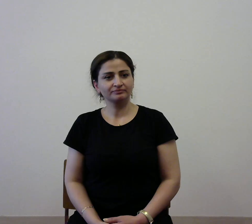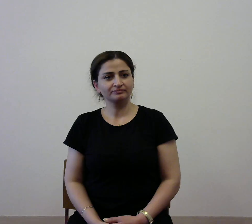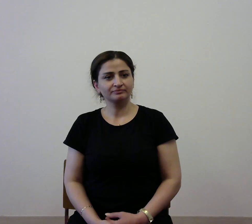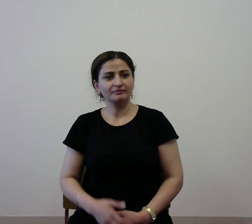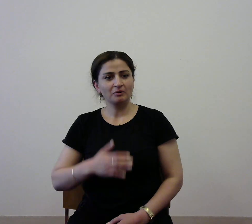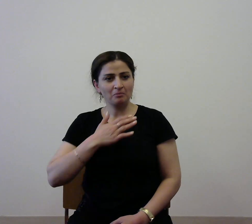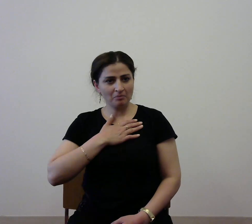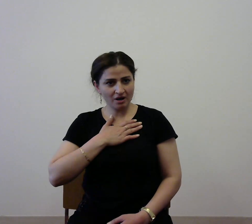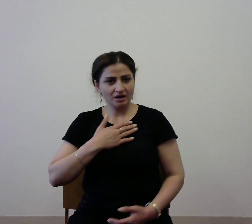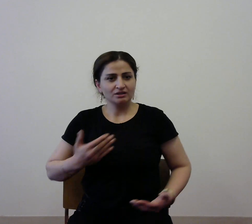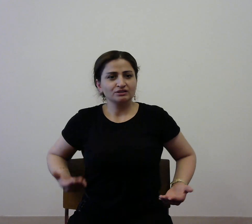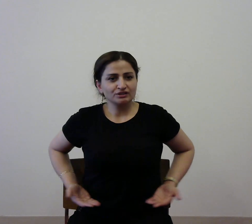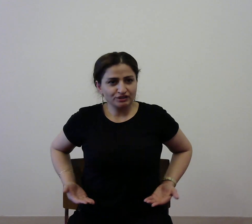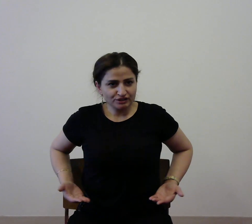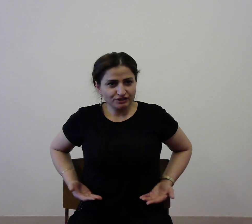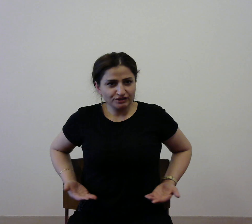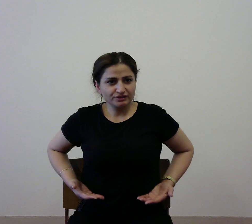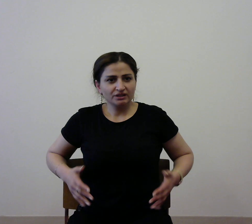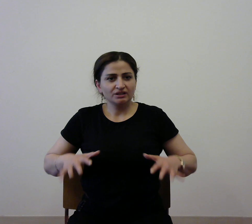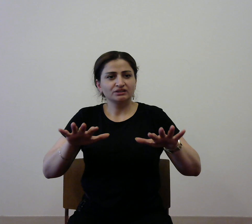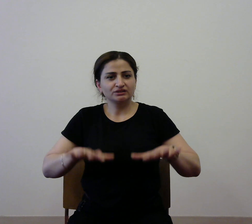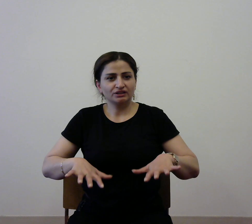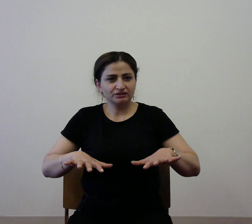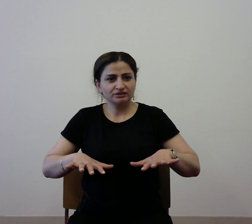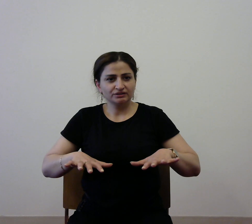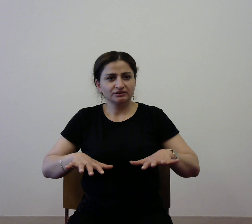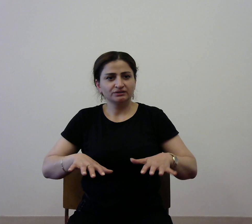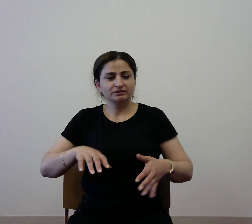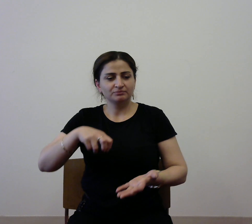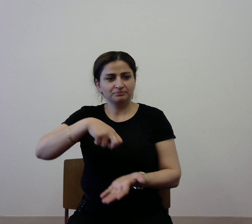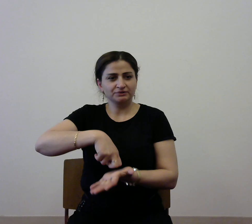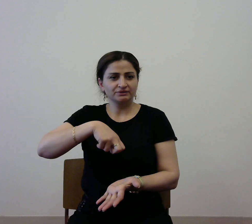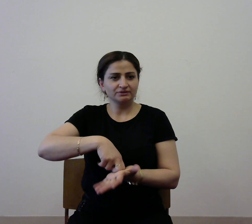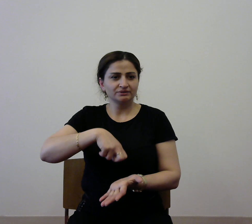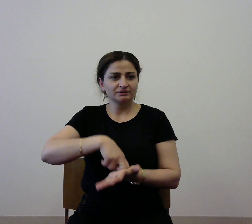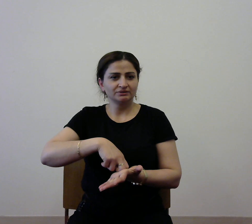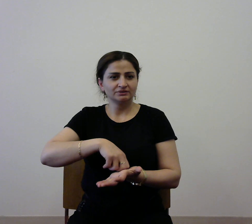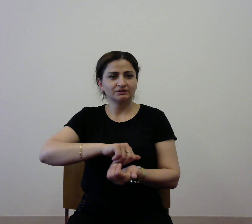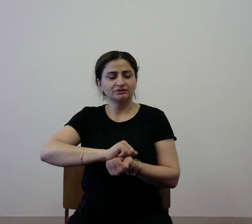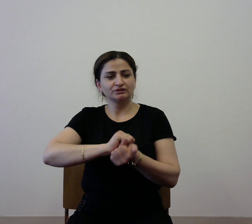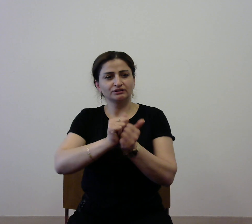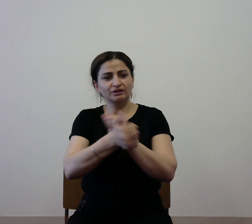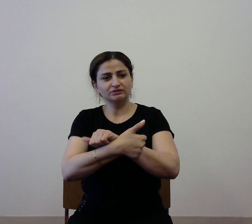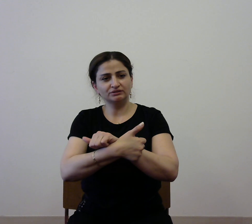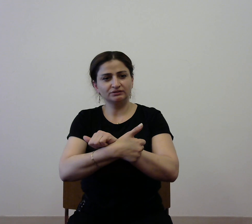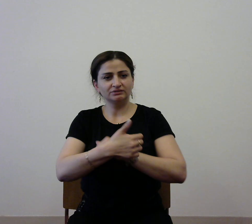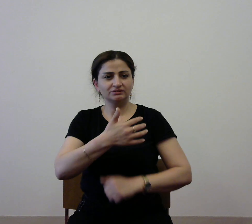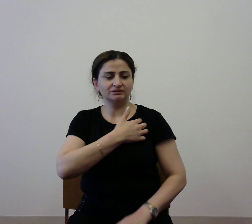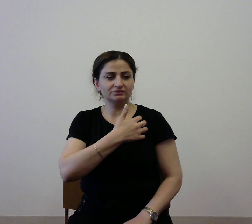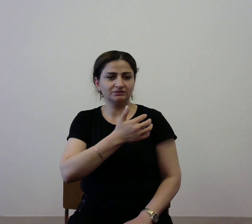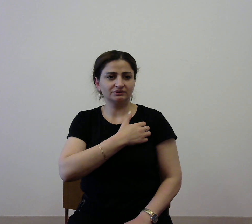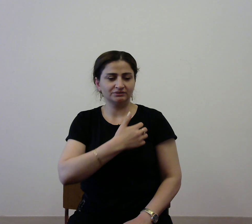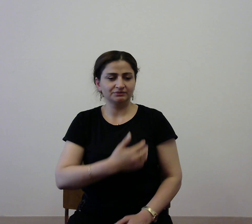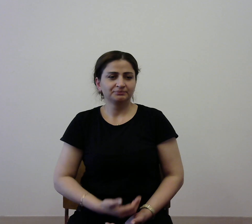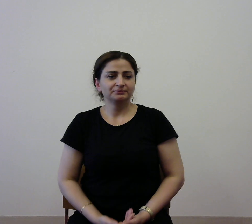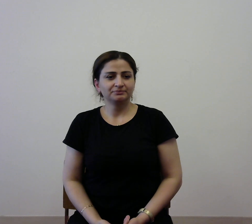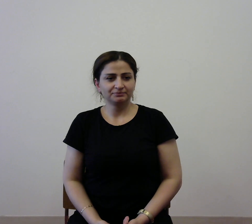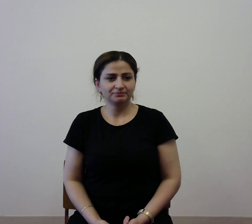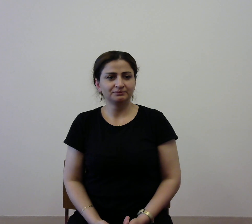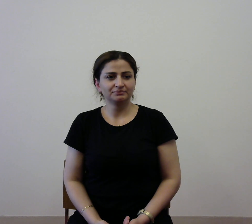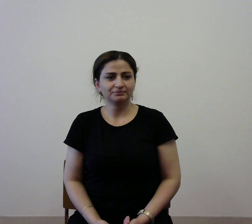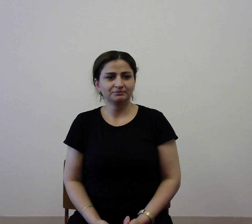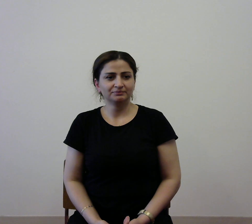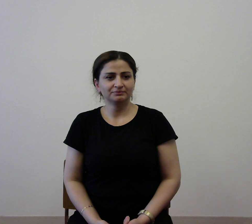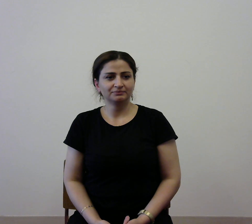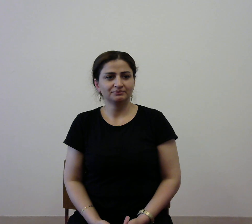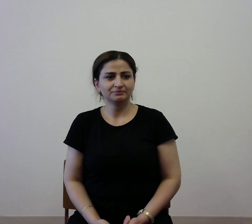Mən yaşayış yeri qeydiyyatımı dəyişmək istəyirəm